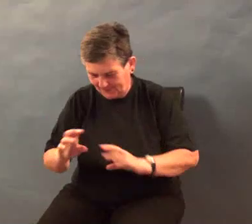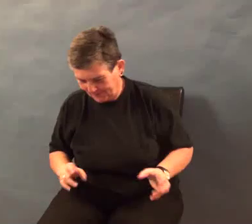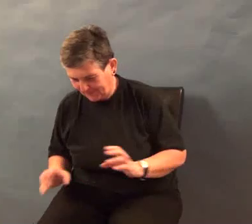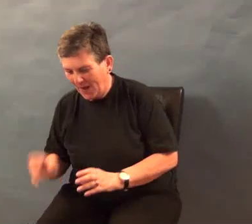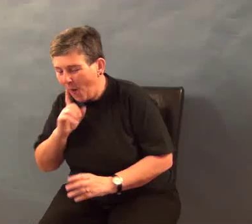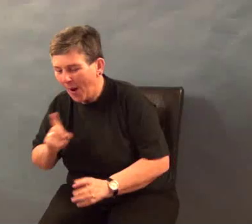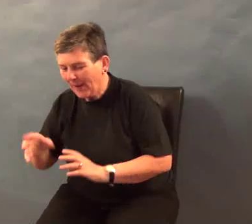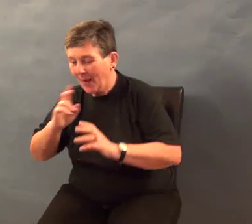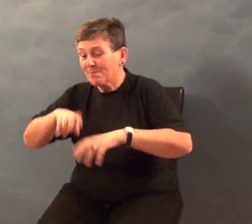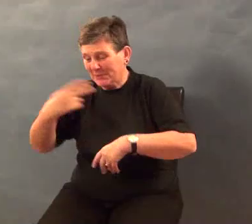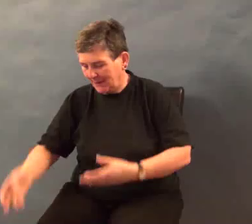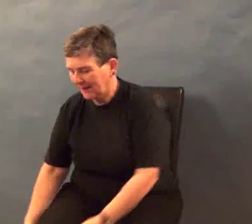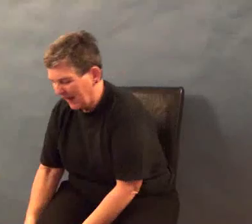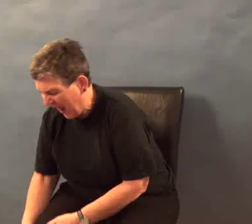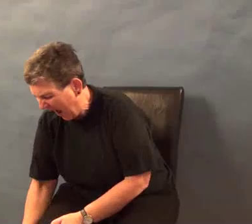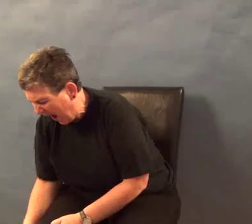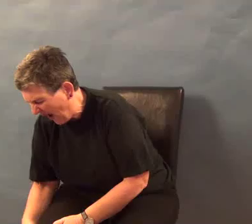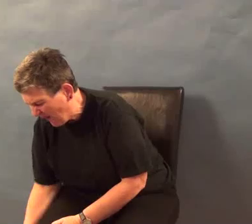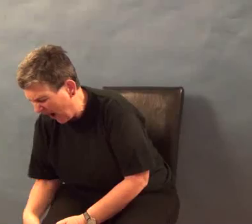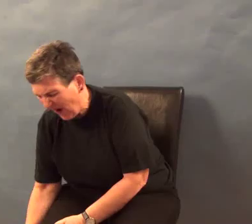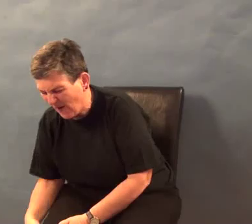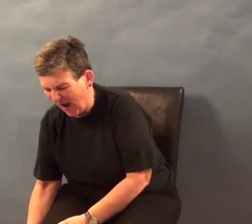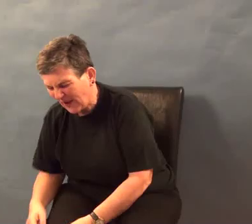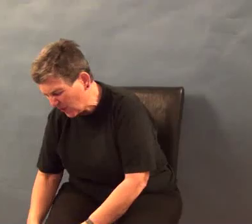A tego chłopaka, który się przewrócił, boli kolano.